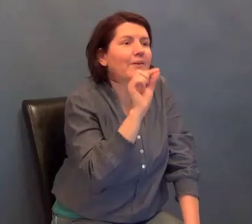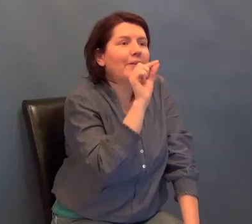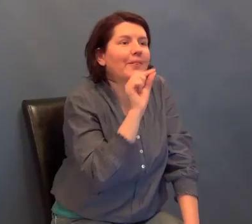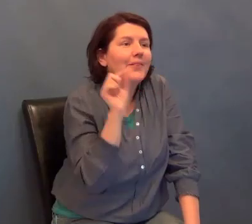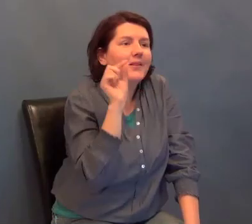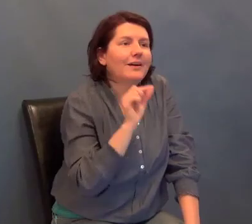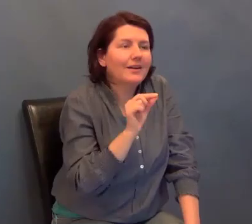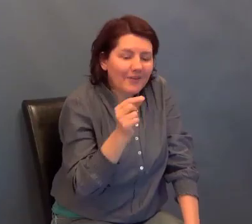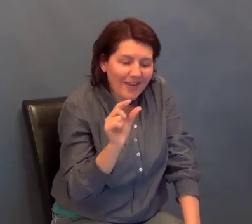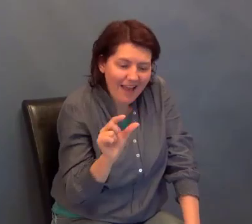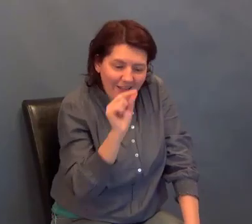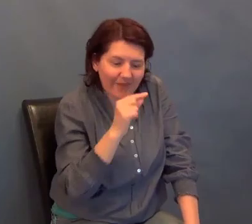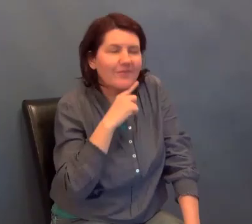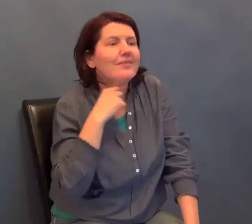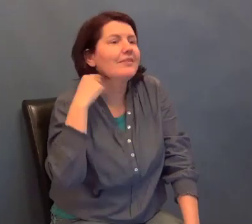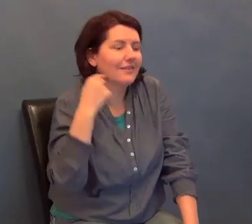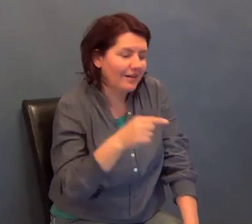Na tym obrazku jest takie malutkie zapięcie, a na tamtym większe.